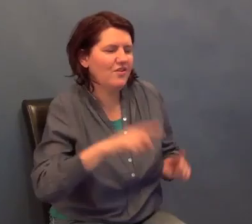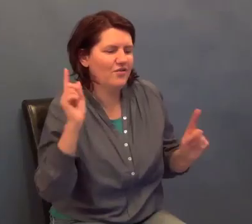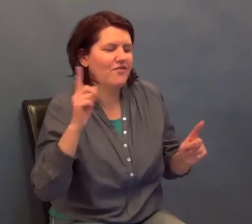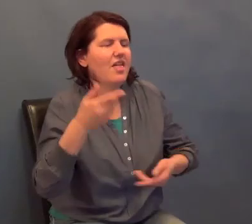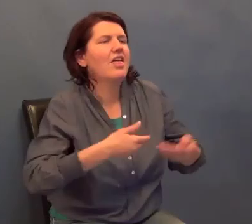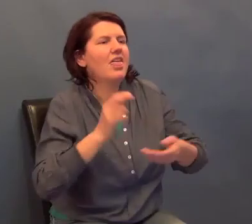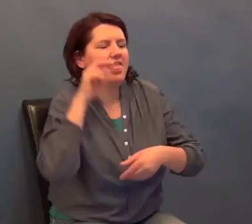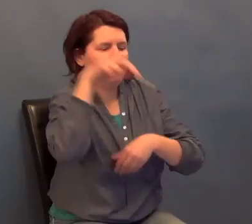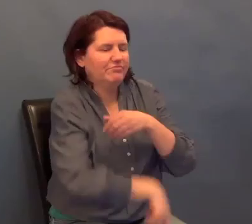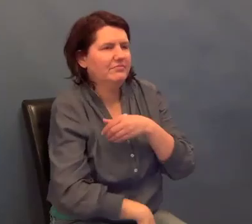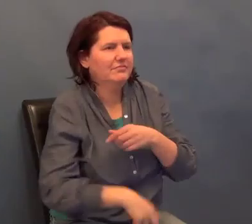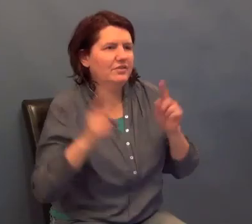Uwaga. Idziesz i wpadasz do wody.